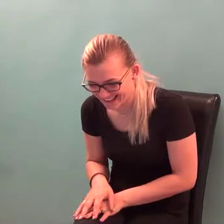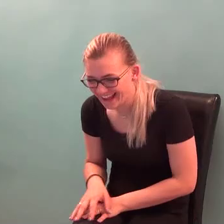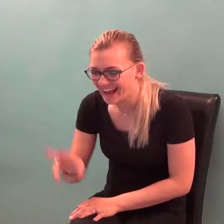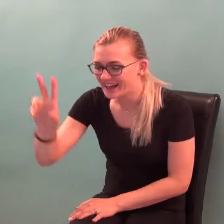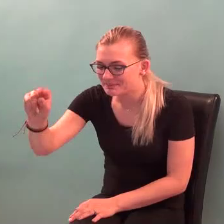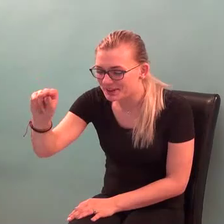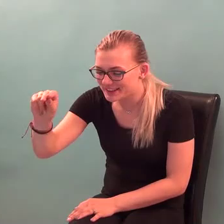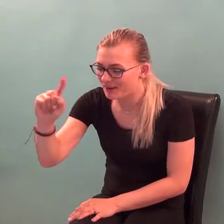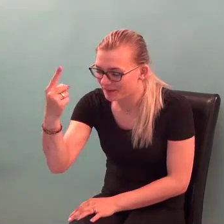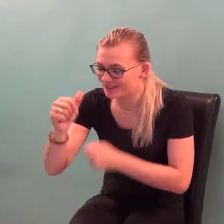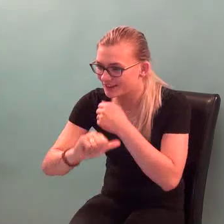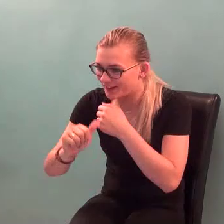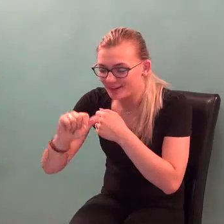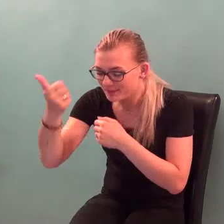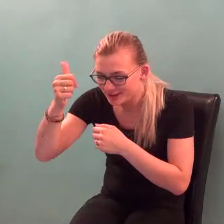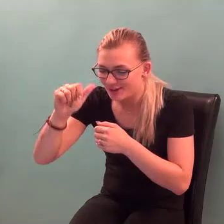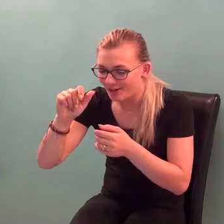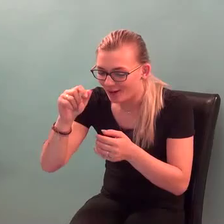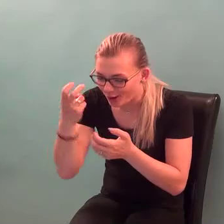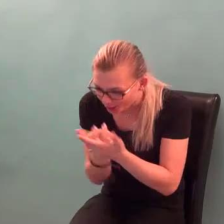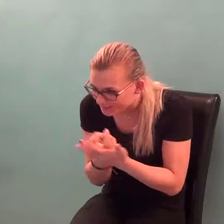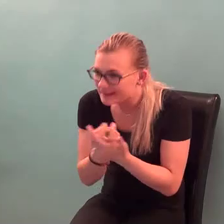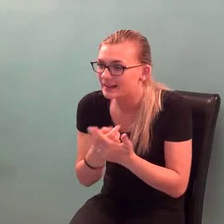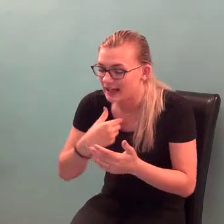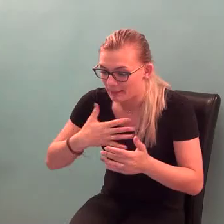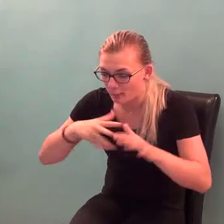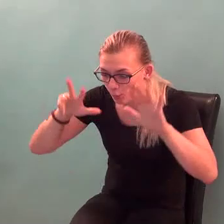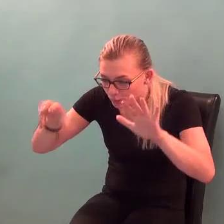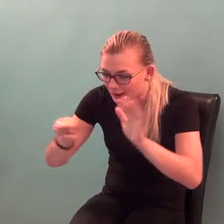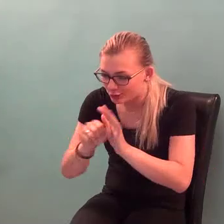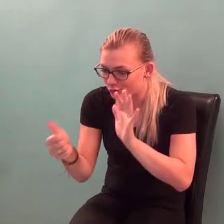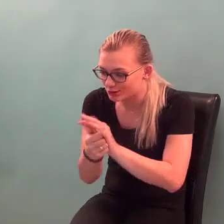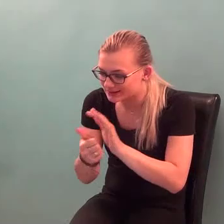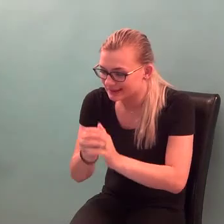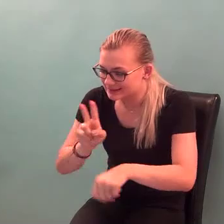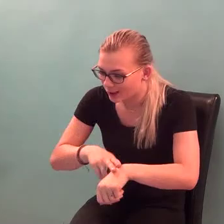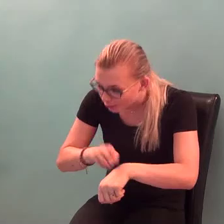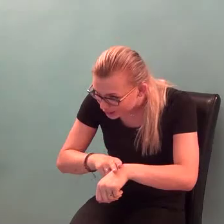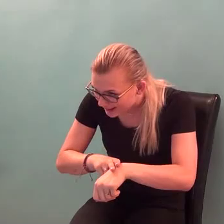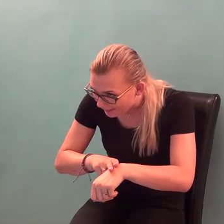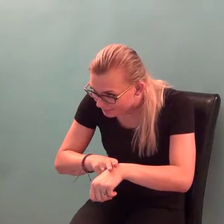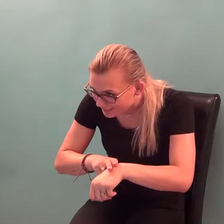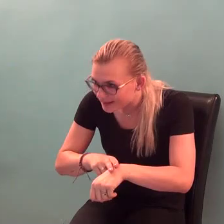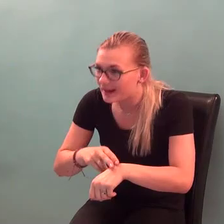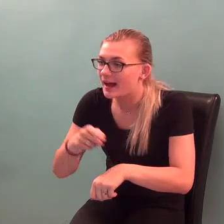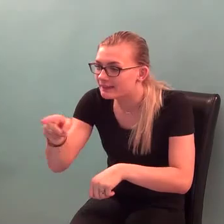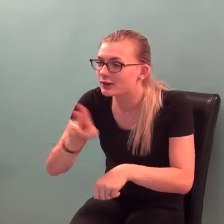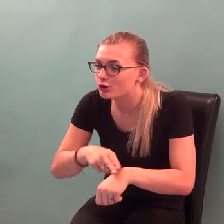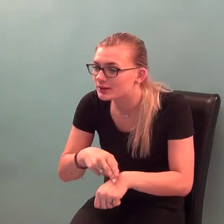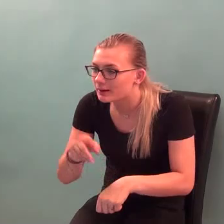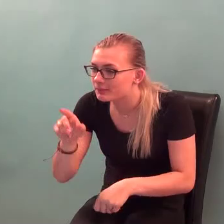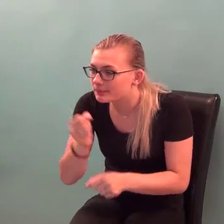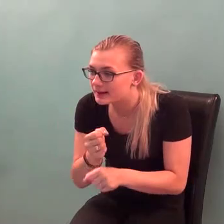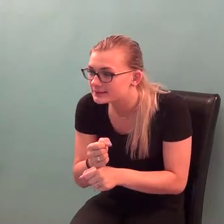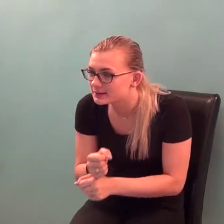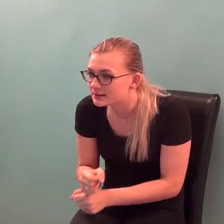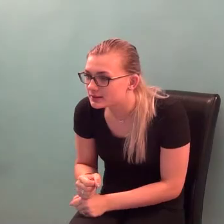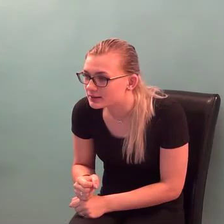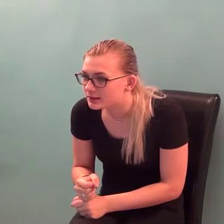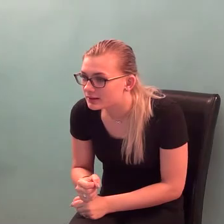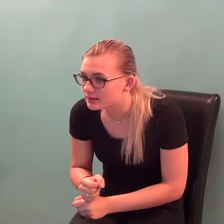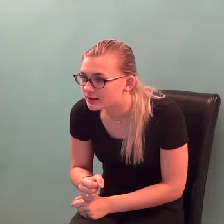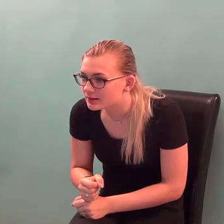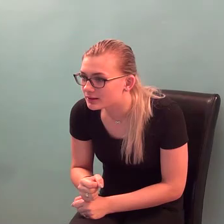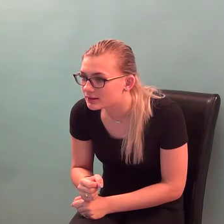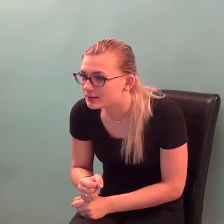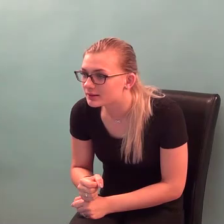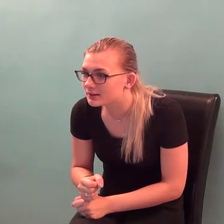Poniedziałek, pierwszego lipca... pierwszego lutego ja mam od ósmej do szesnastej godziny, a ty w jakich godzinach pracujesz?